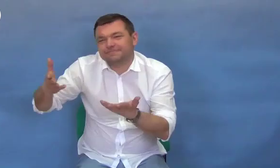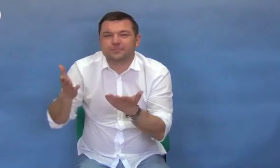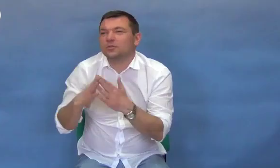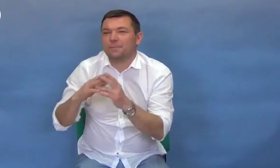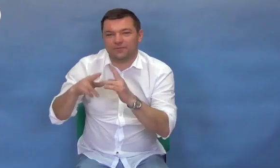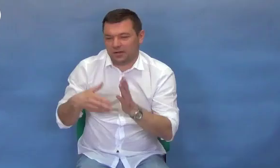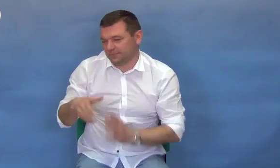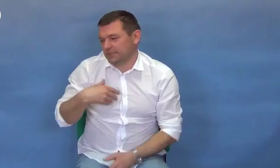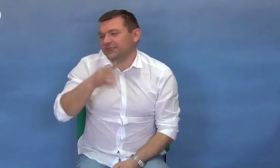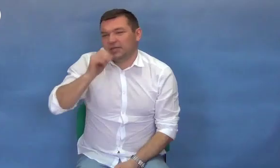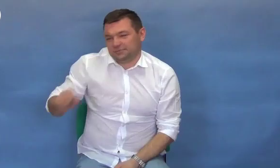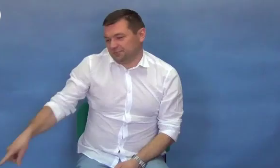Obok domu, willi, ktoś wypije napój i rzuca butelkę.